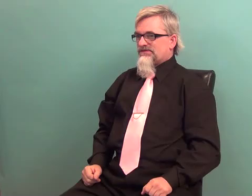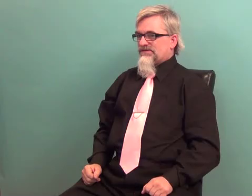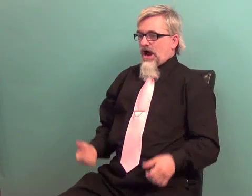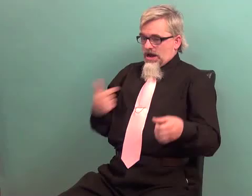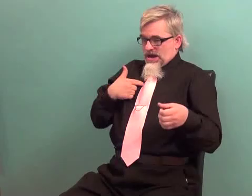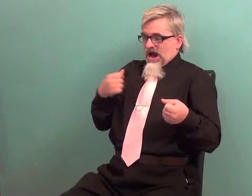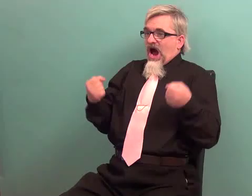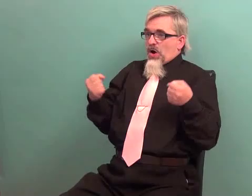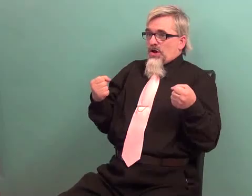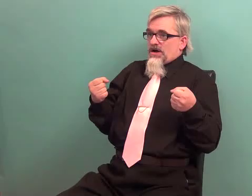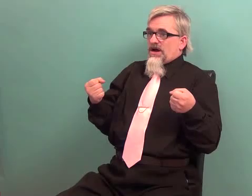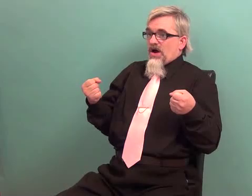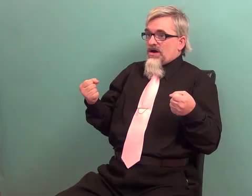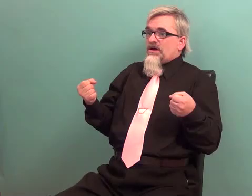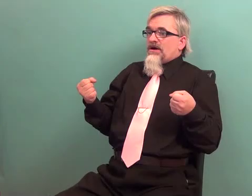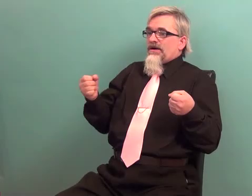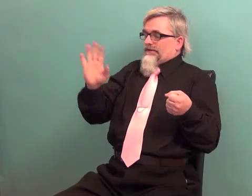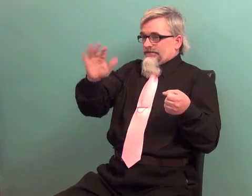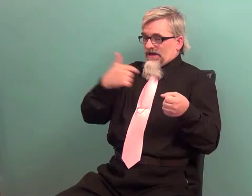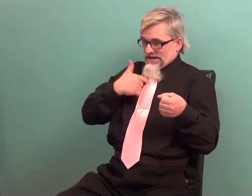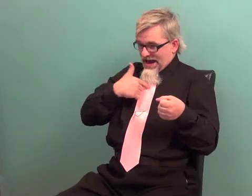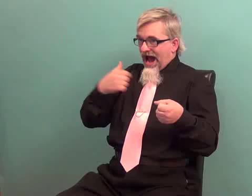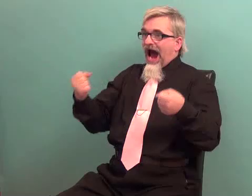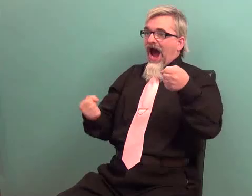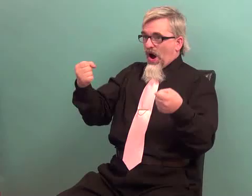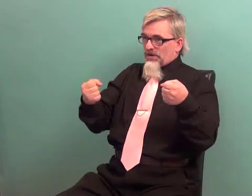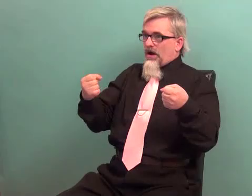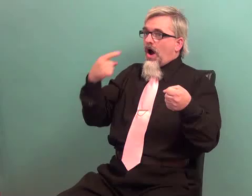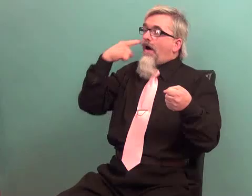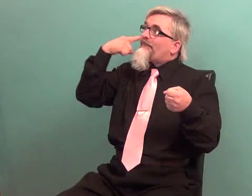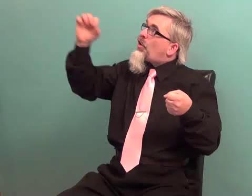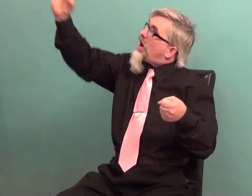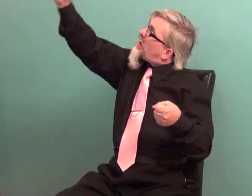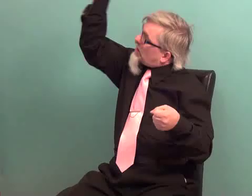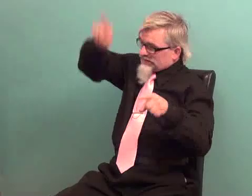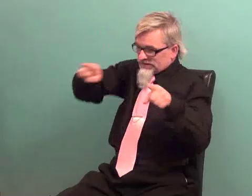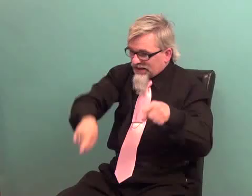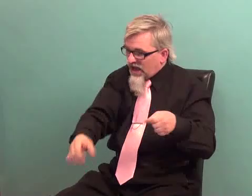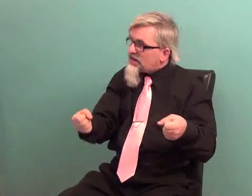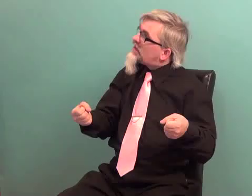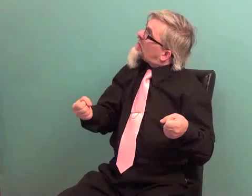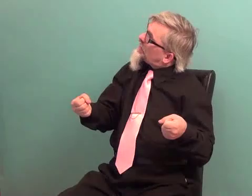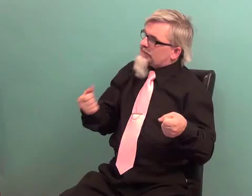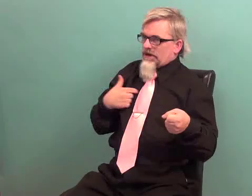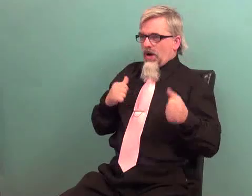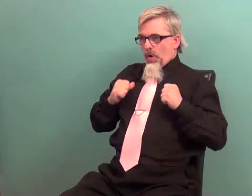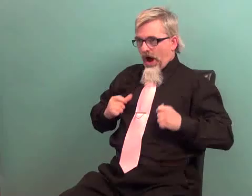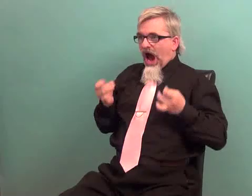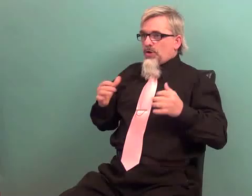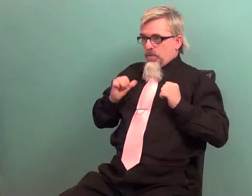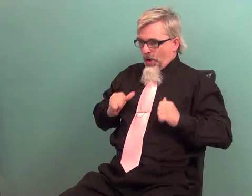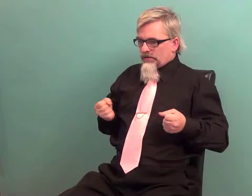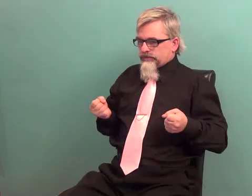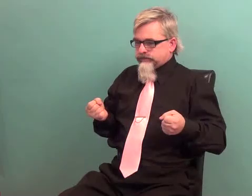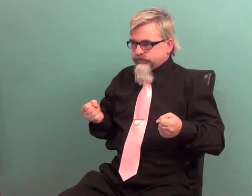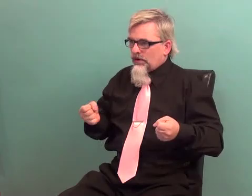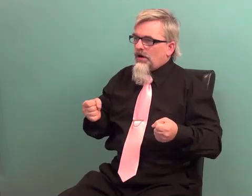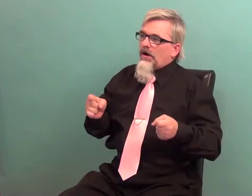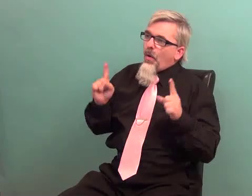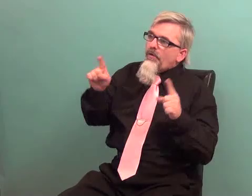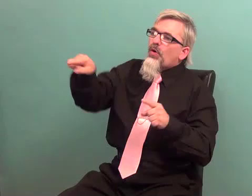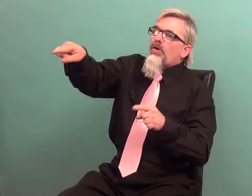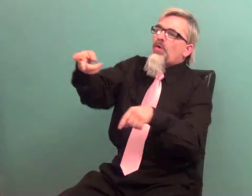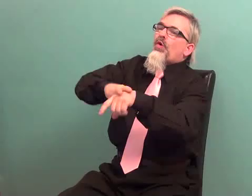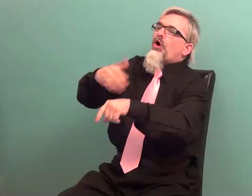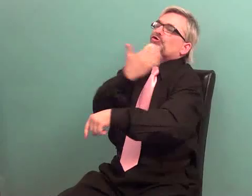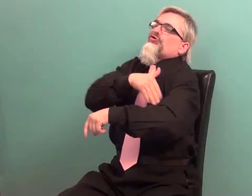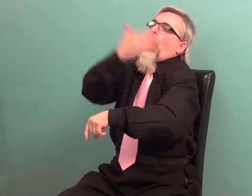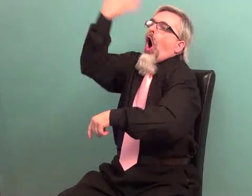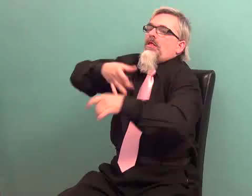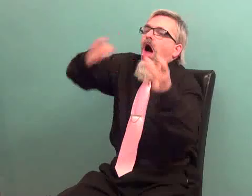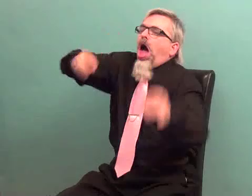Ja jak kieruję samochodem i jak zauważam ten znak, to wtedy zwalniam, ponieważ dzieci już są po szkole i wbiegają na ulicę.